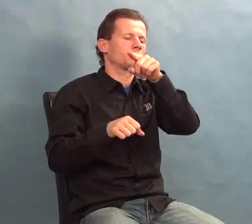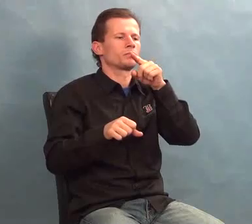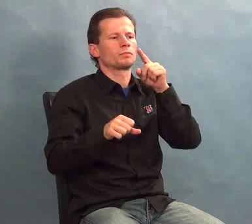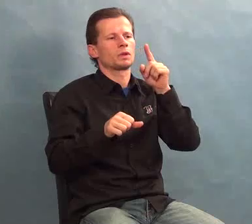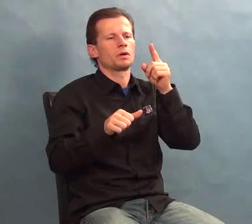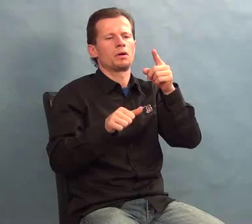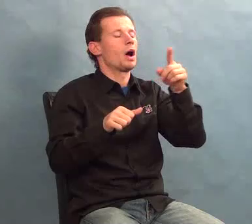Nie...